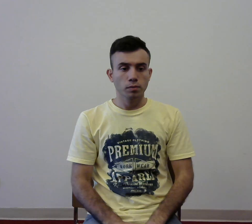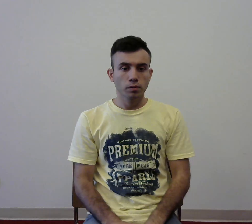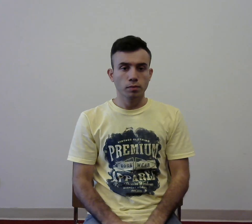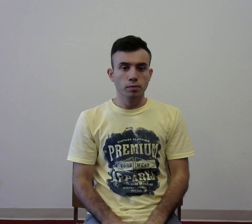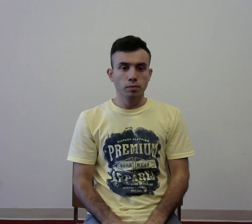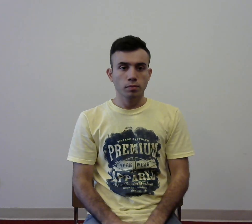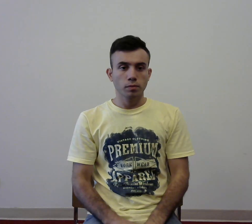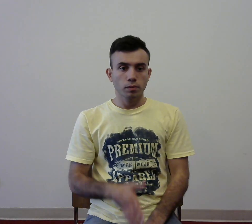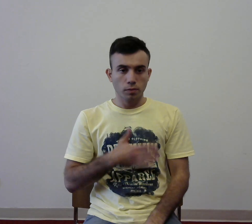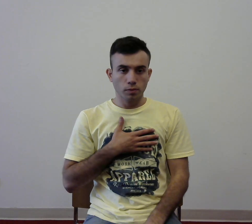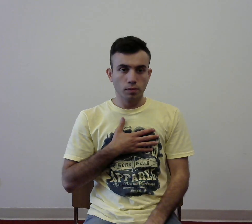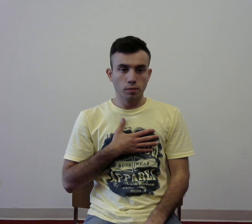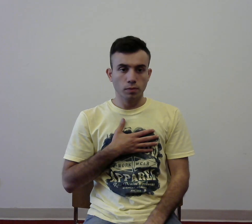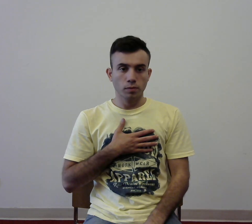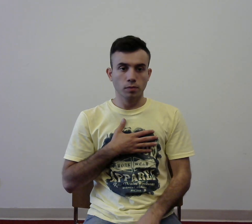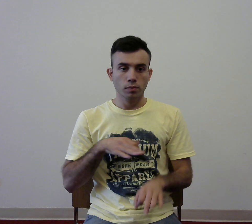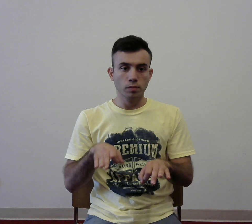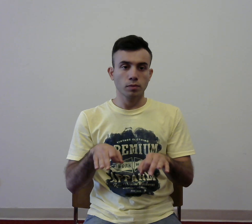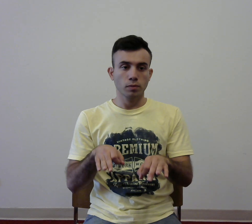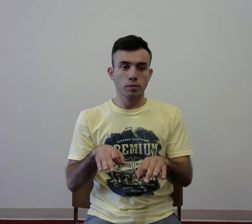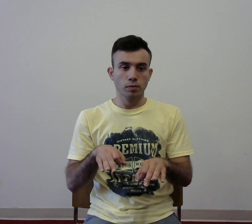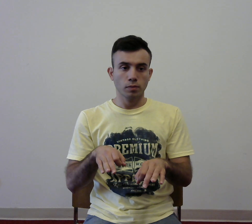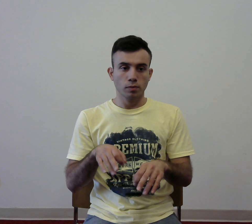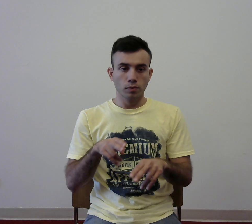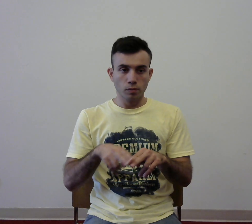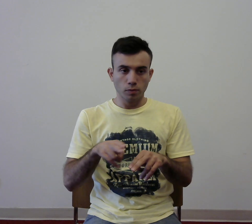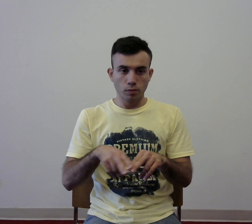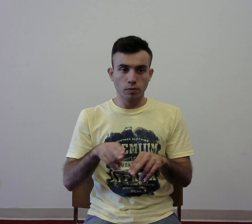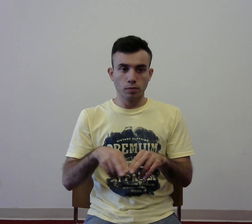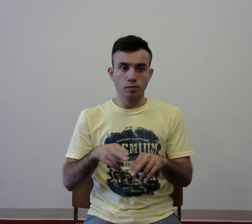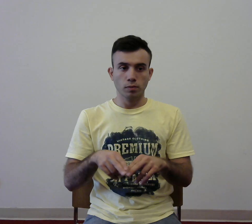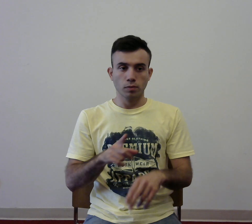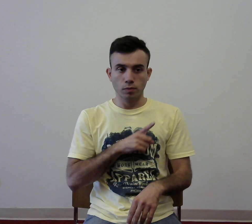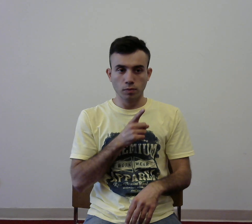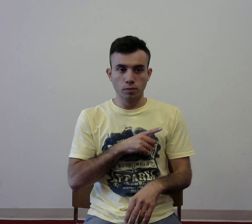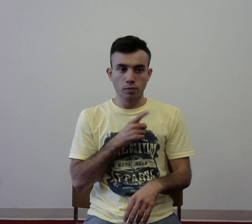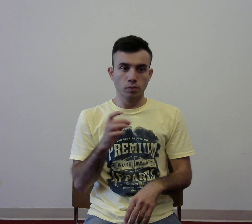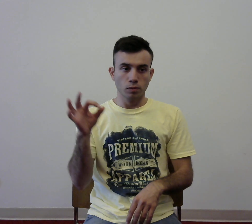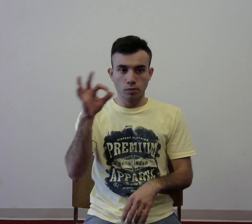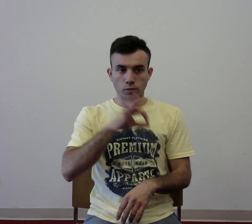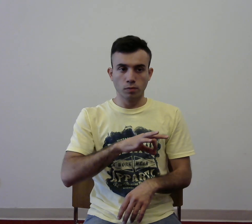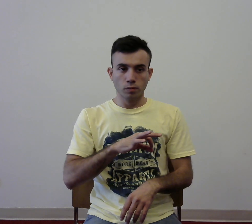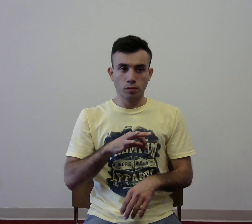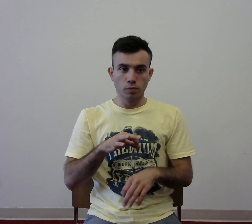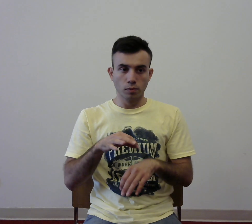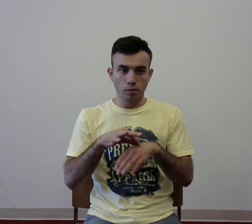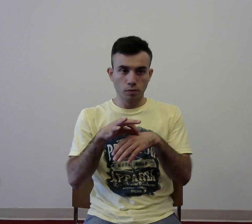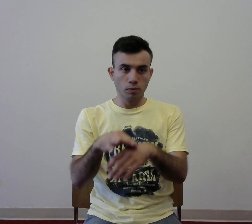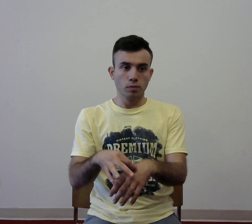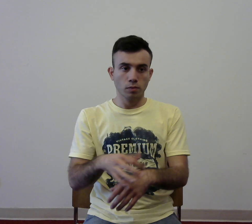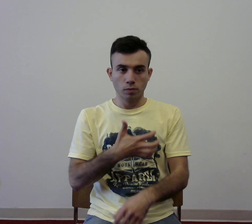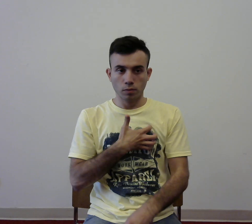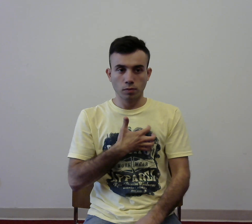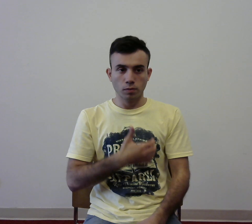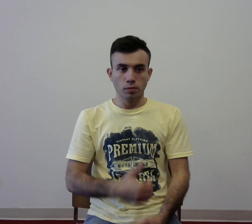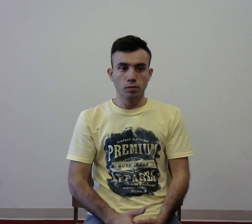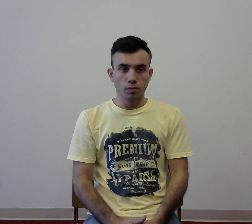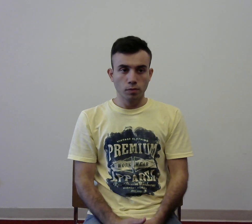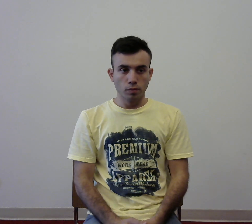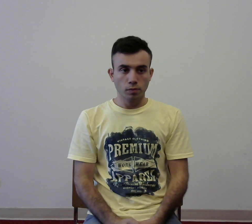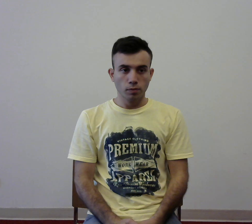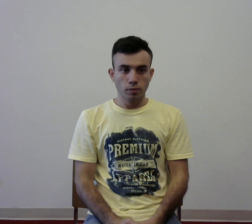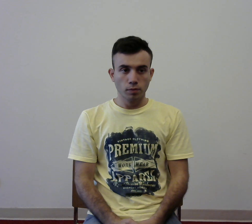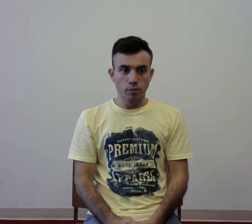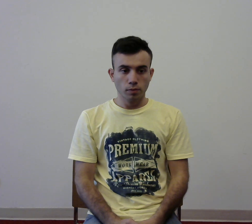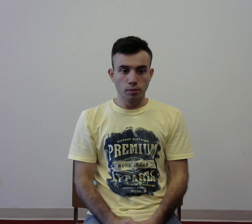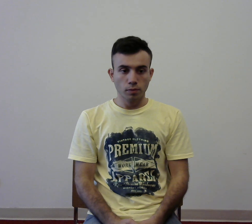Mən avtomobil təmiri üzrə təcrübə keçmək istəyirəm